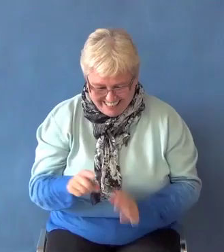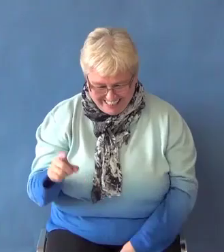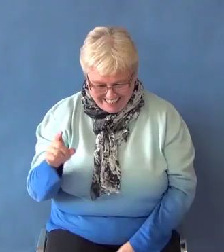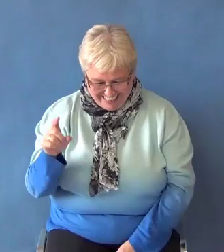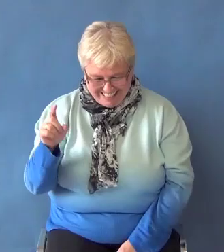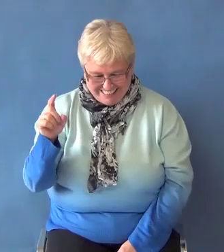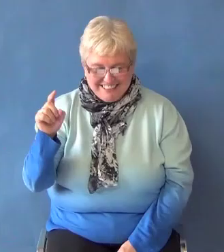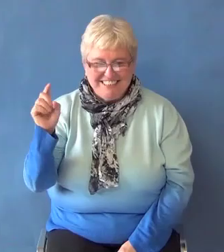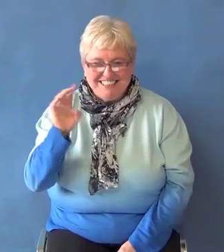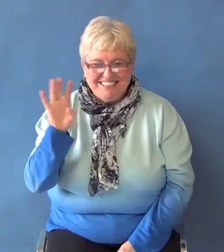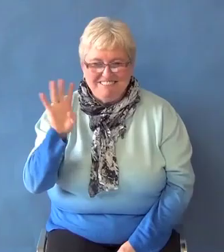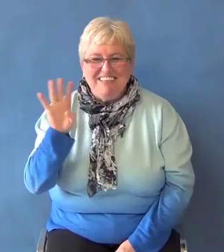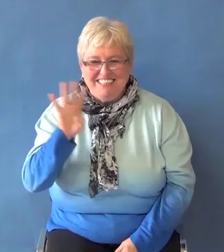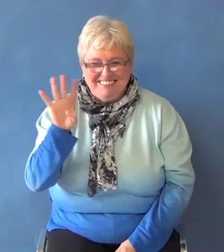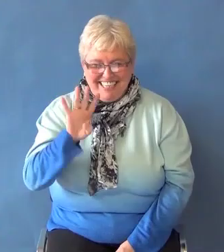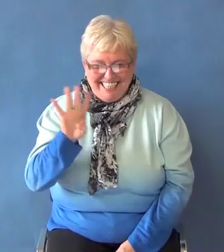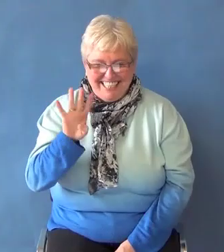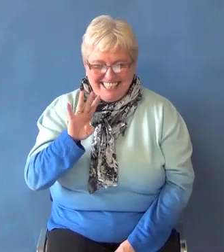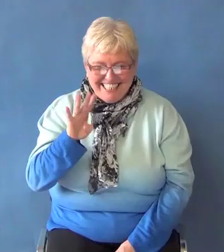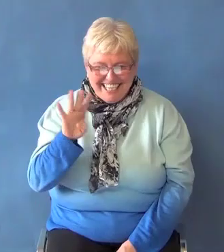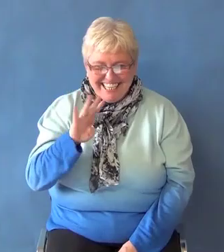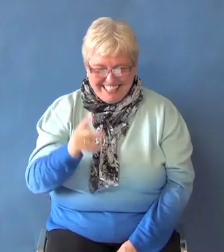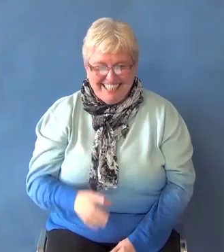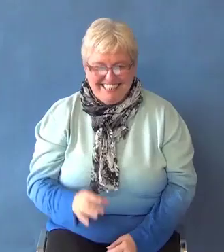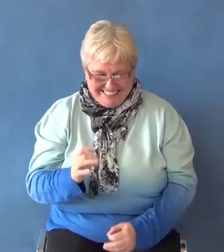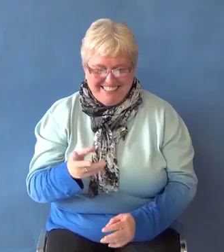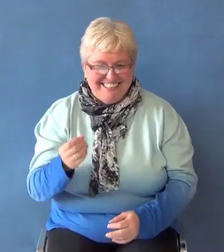Do czwartej.